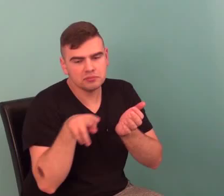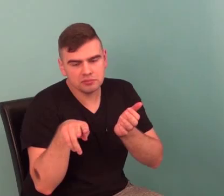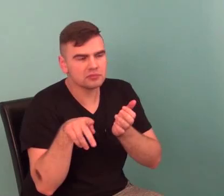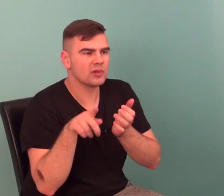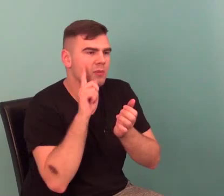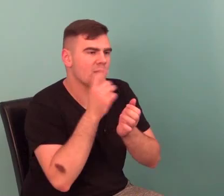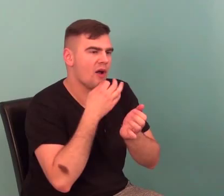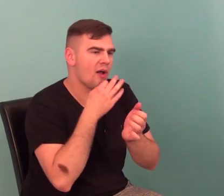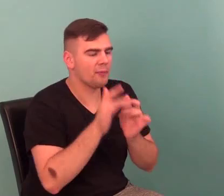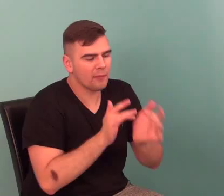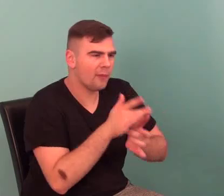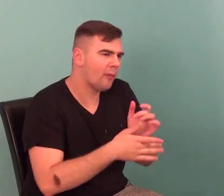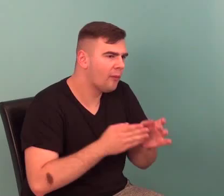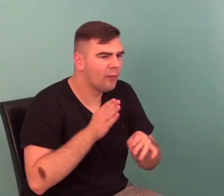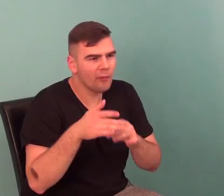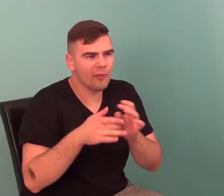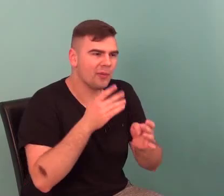A tam jedzie młody chłopiec na rowerze, taki smarkacz.